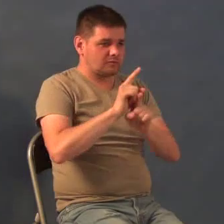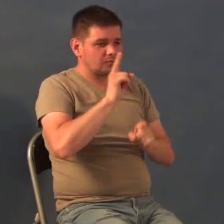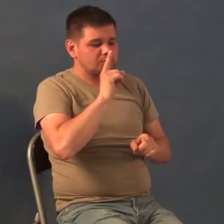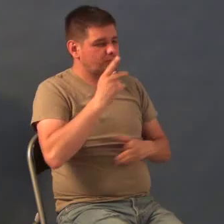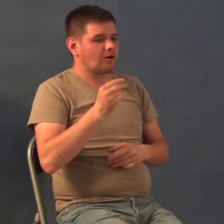Cicho.